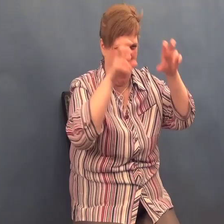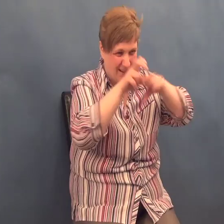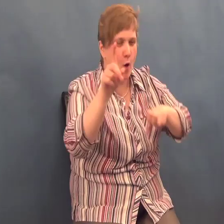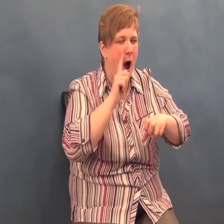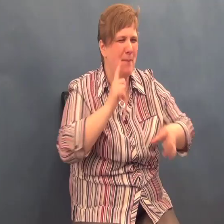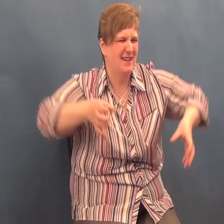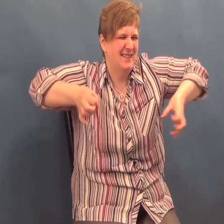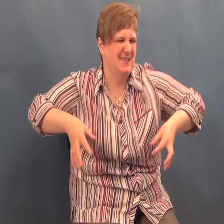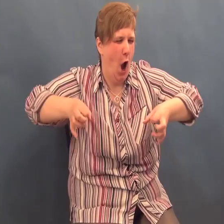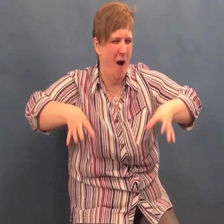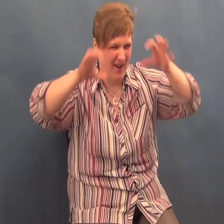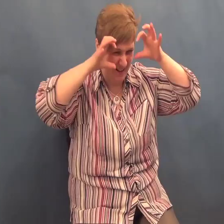Chłopak zaczął uciekać.